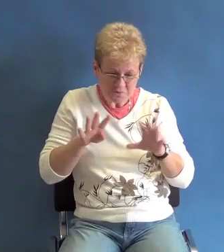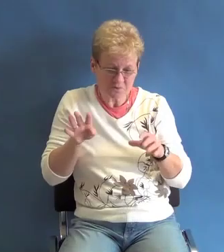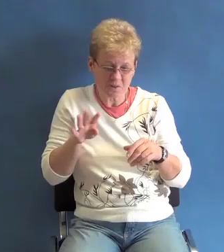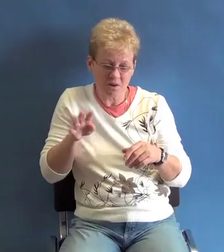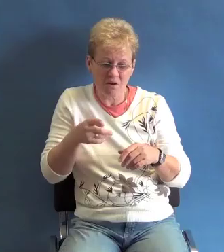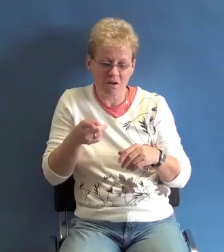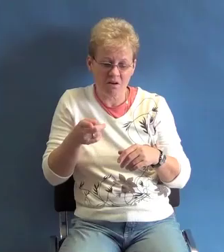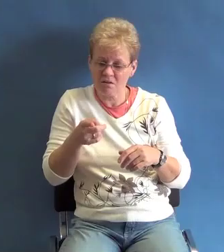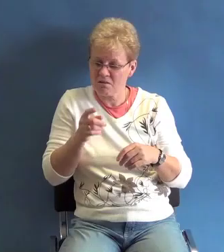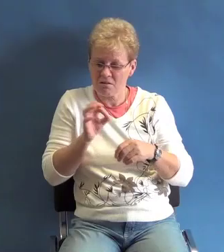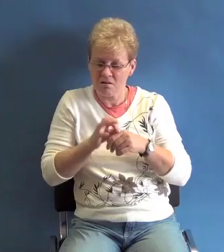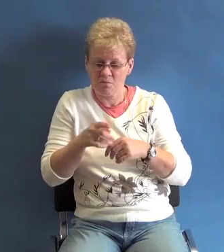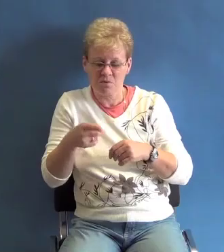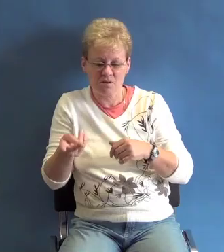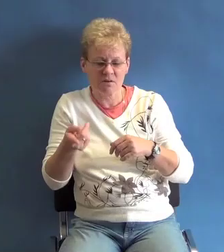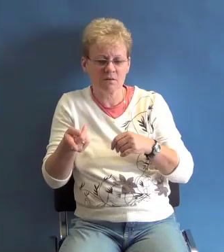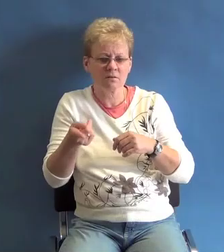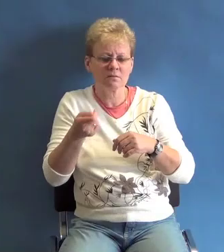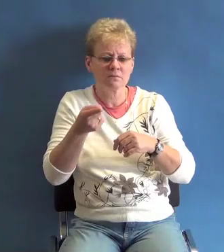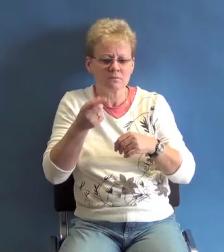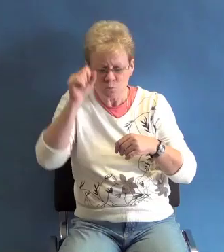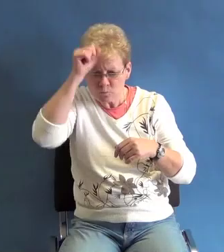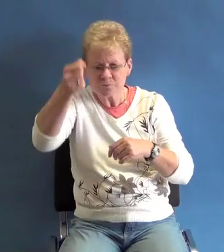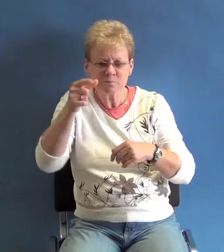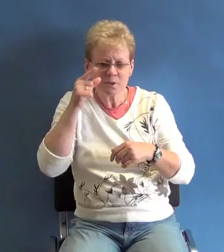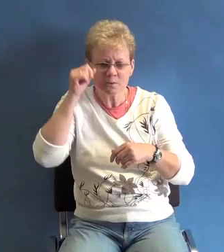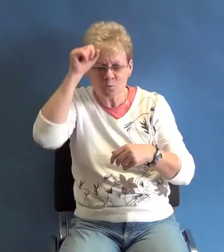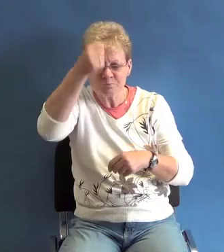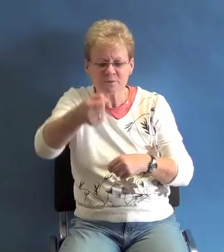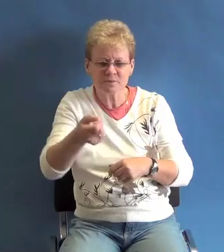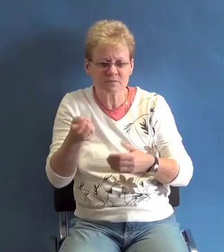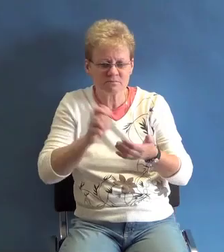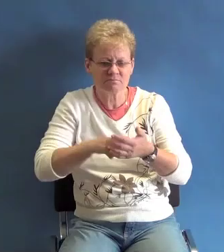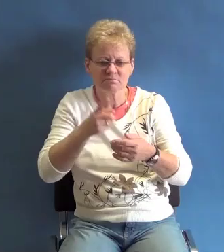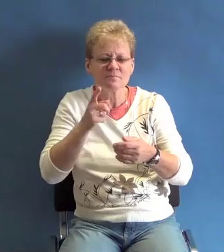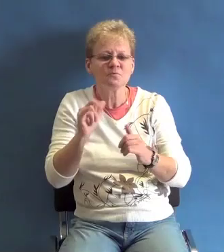Ma wstać o dziewiątej, ale jest uparty i chce spać, jest uparty.